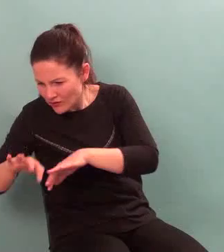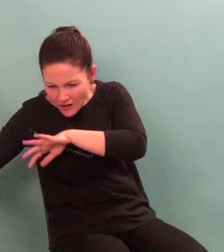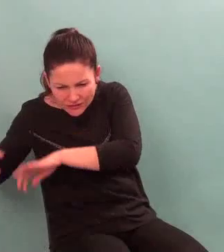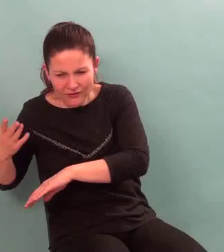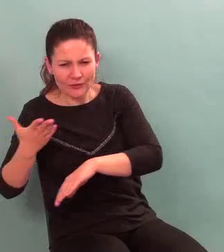Nic nie ma.